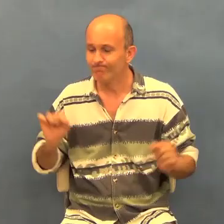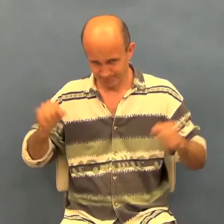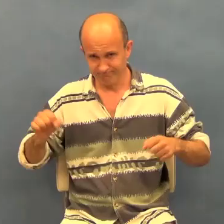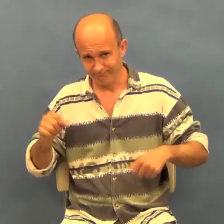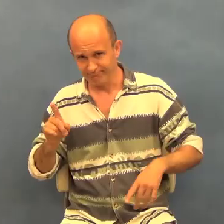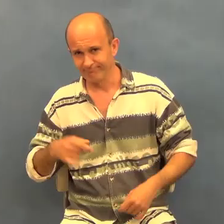Chłopiec podrzuca kamienie.